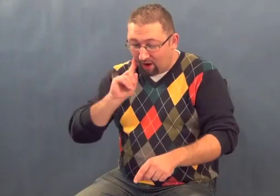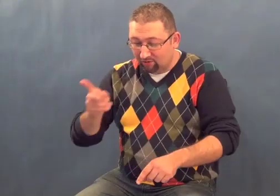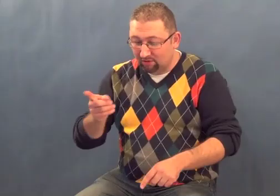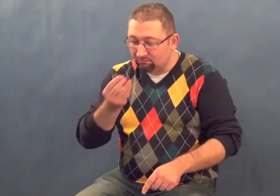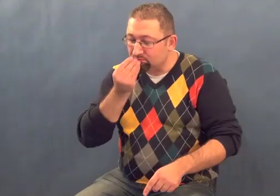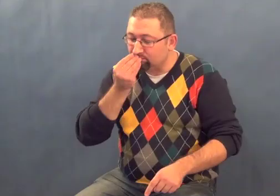Super.